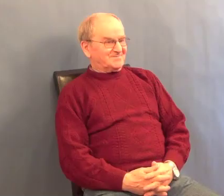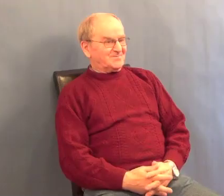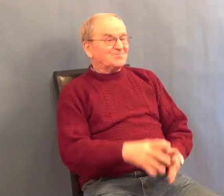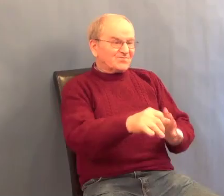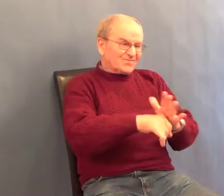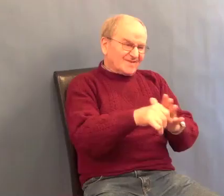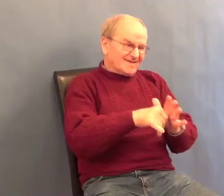To film.